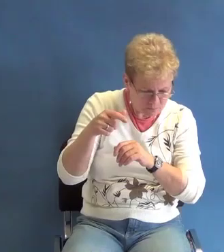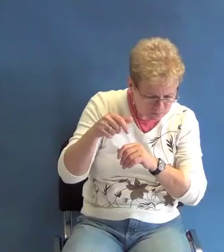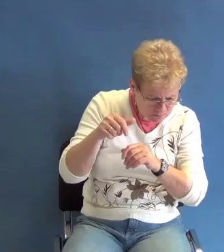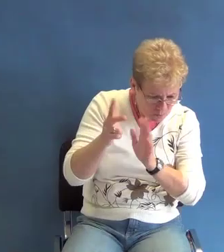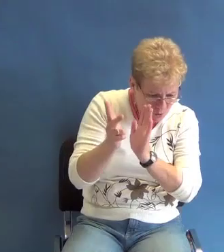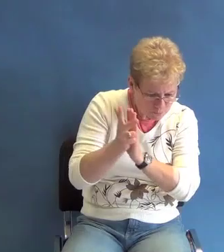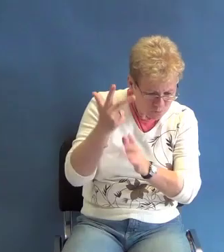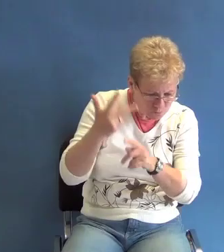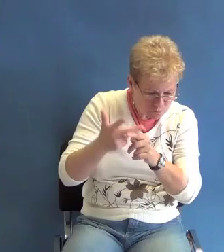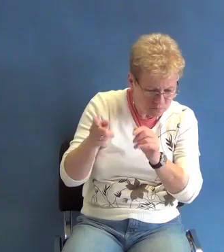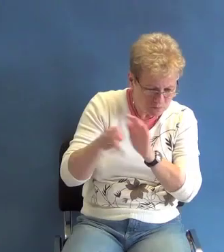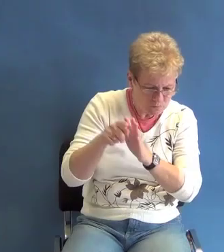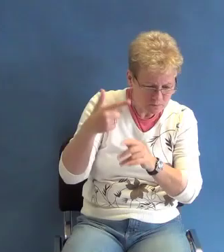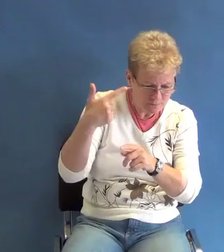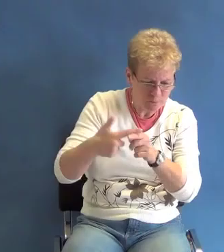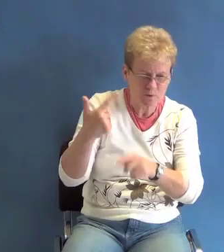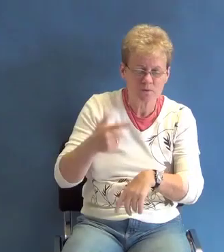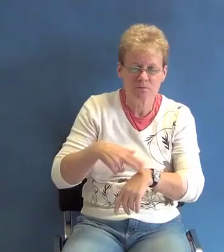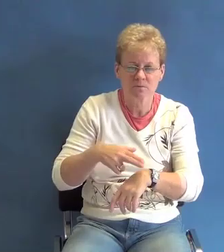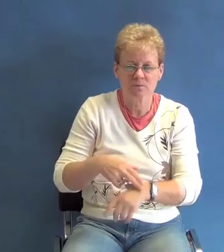Osiemnasta trzydzieści do dwudziestej.